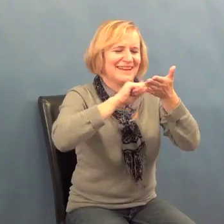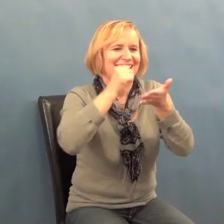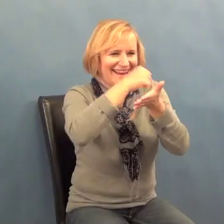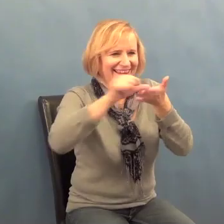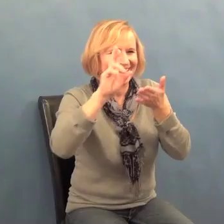Kit.